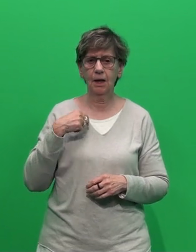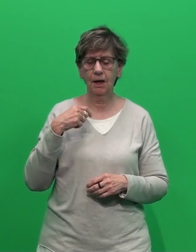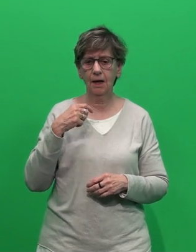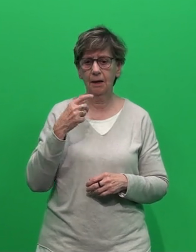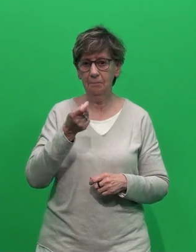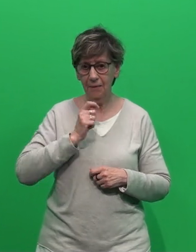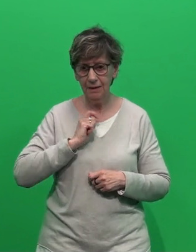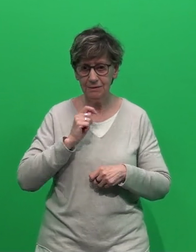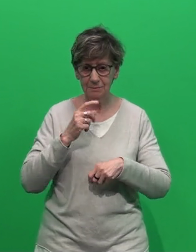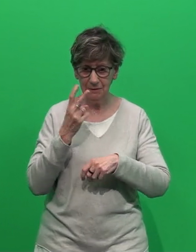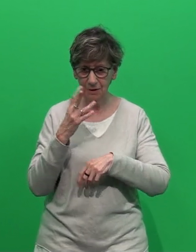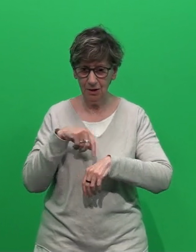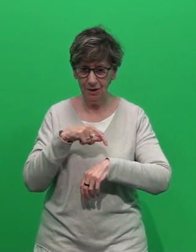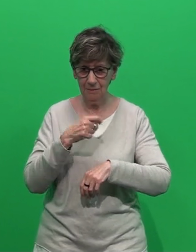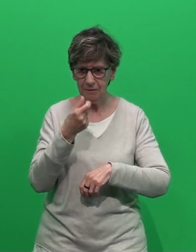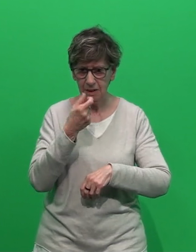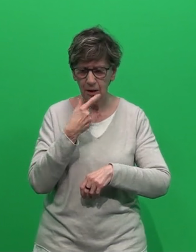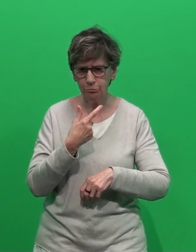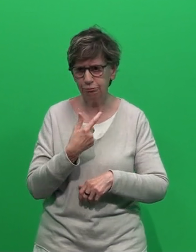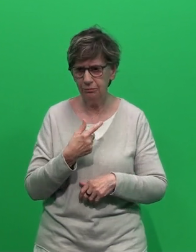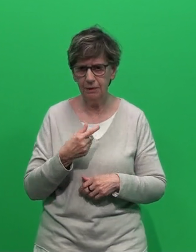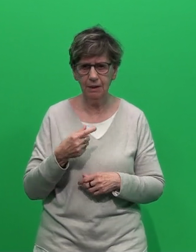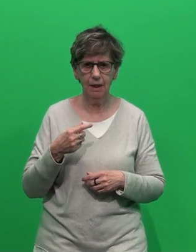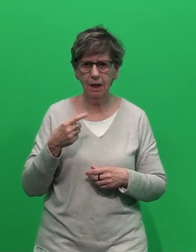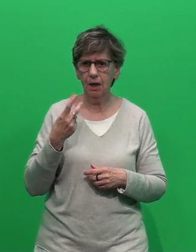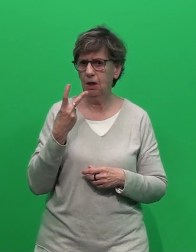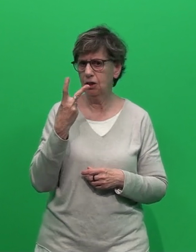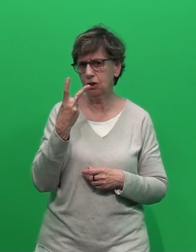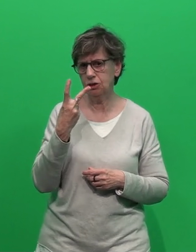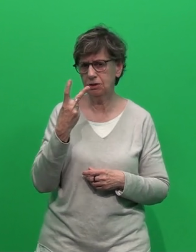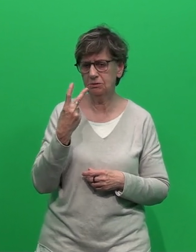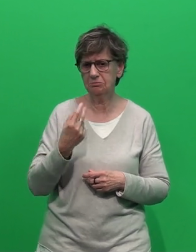Durant les últimes vint-i-quatre hores m'han donat dues pastilles, uf.